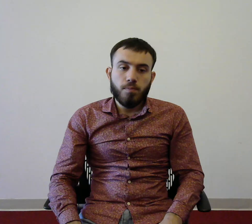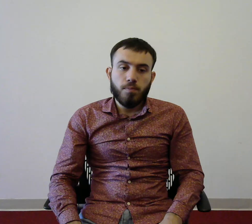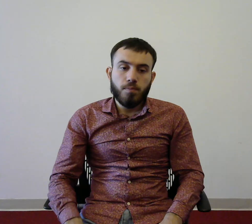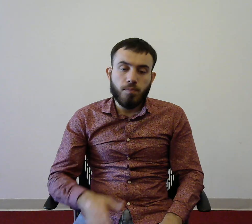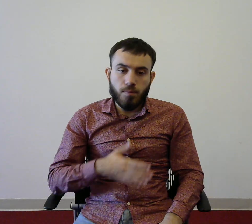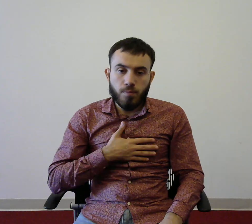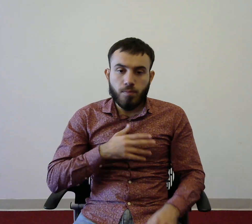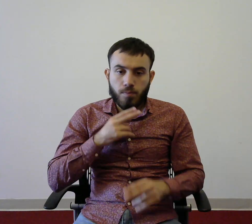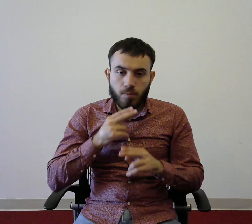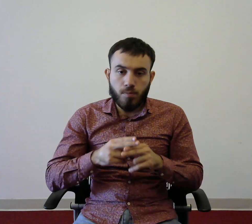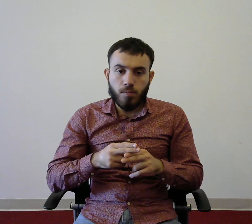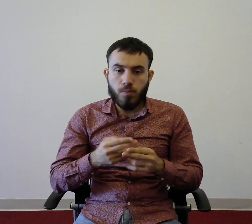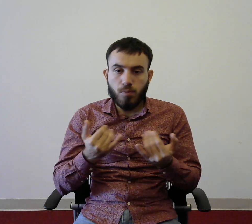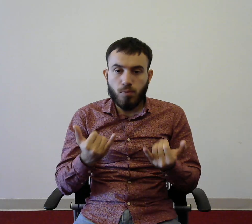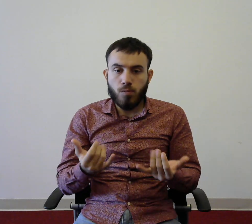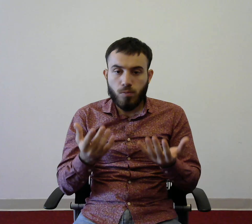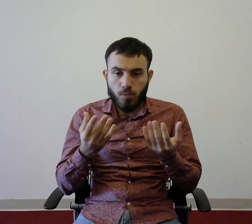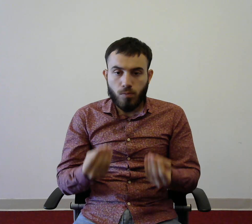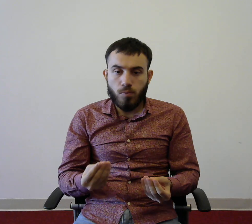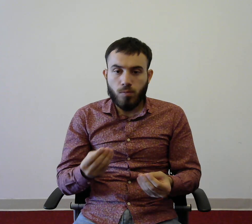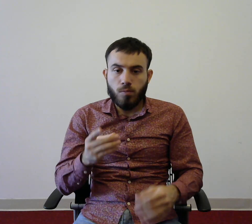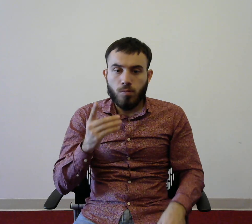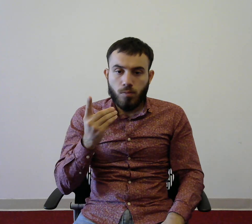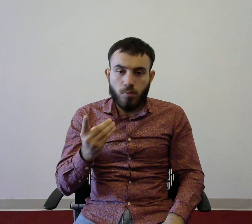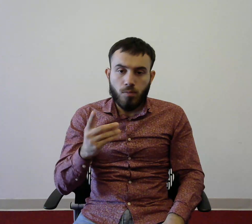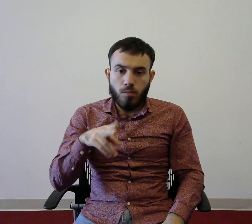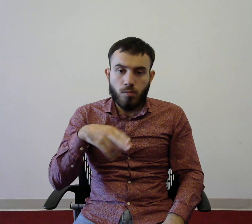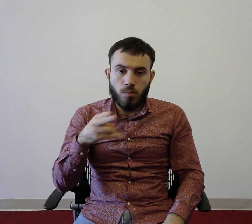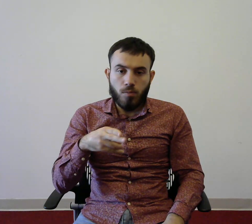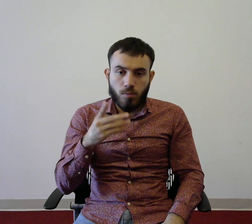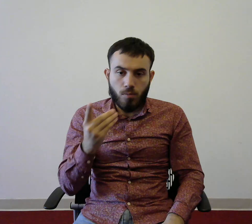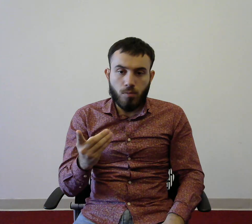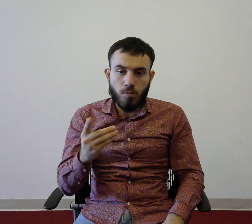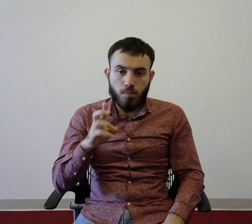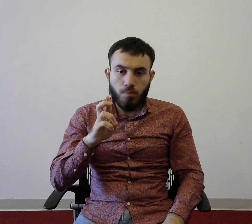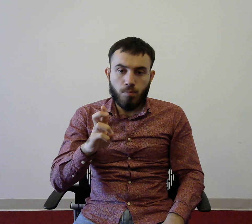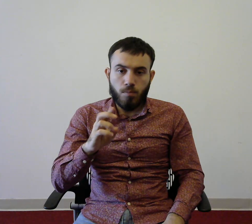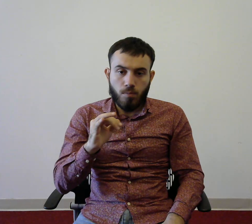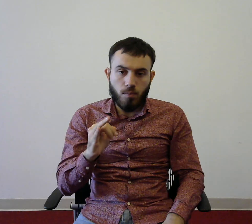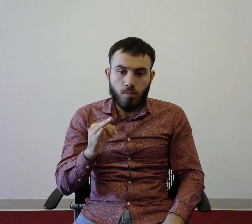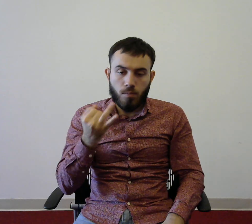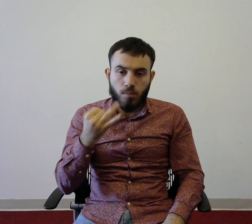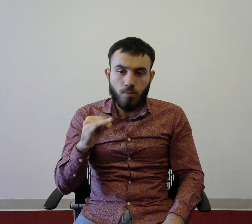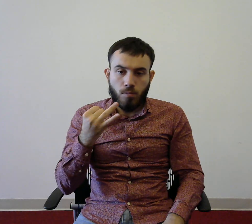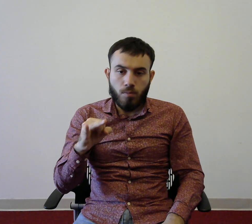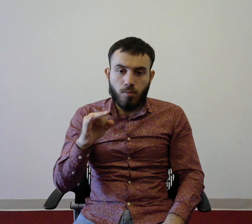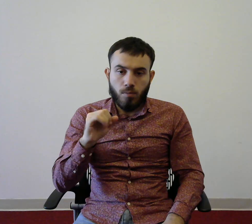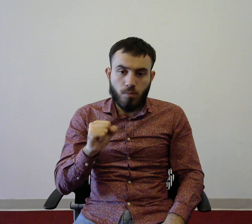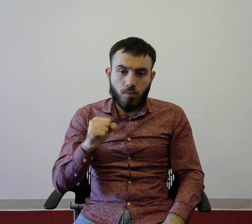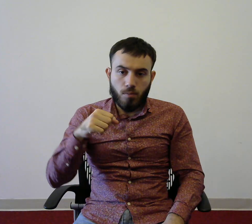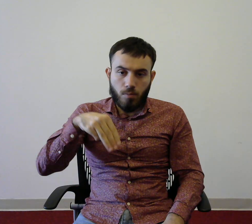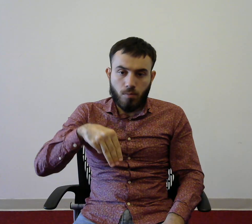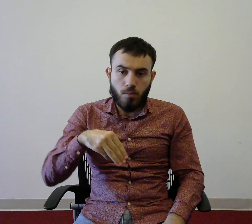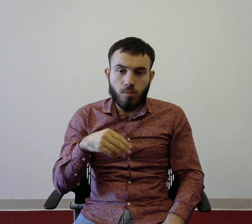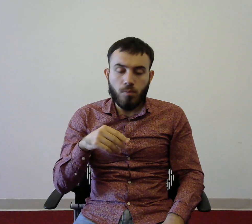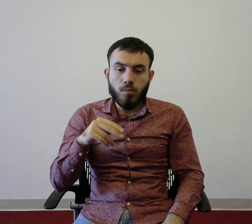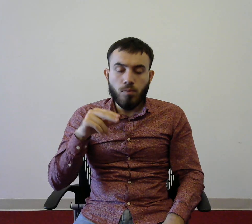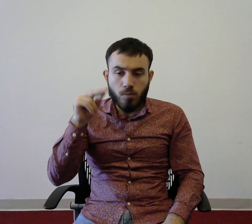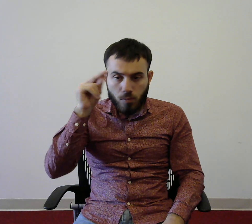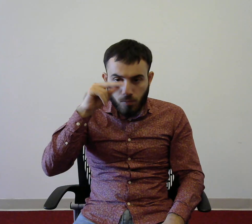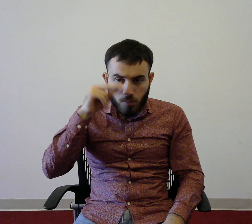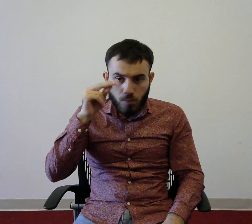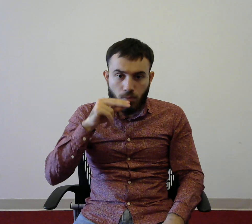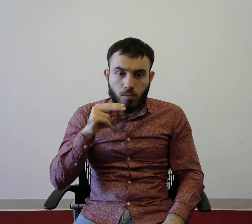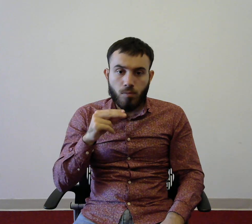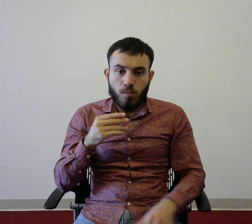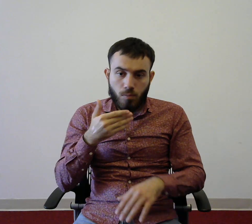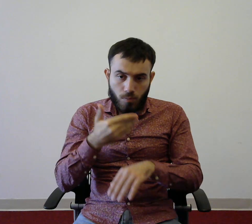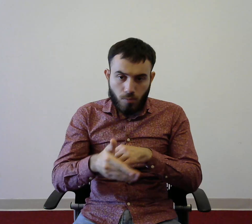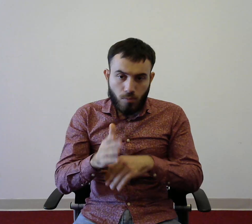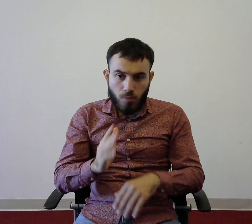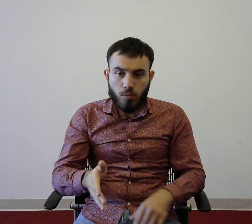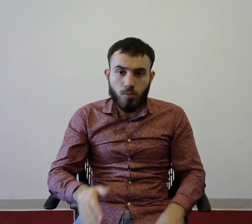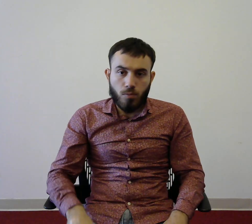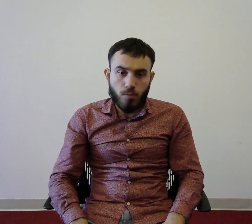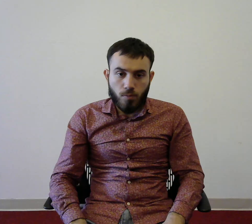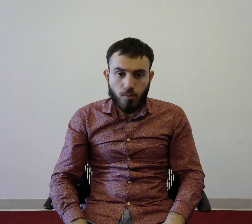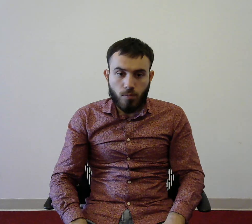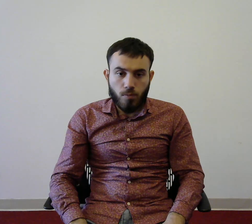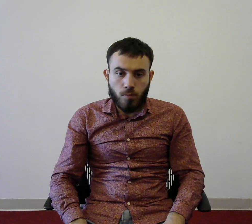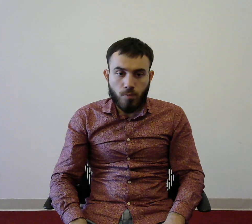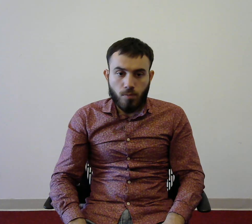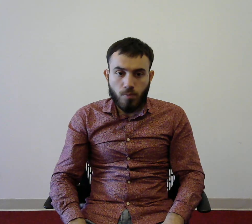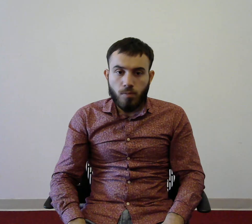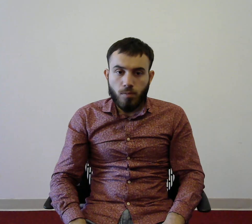Mənim bacım bu gün ədəbiyyat dərsinə gecikəcək